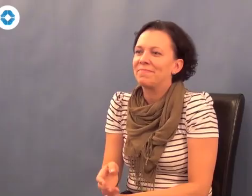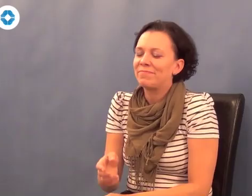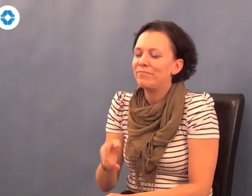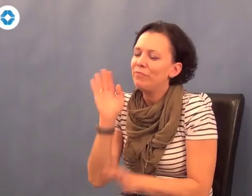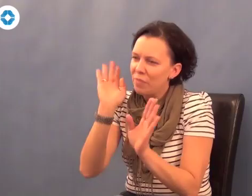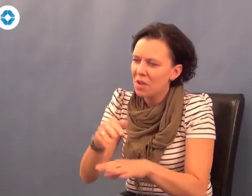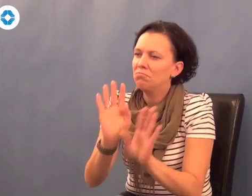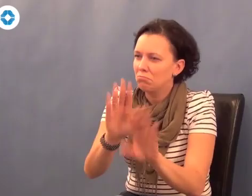Dobra, zostawiają.